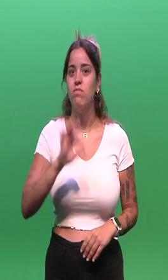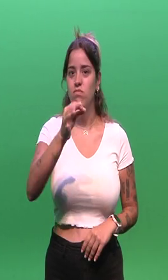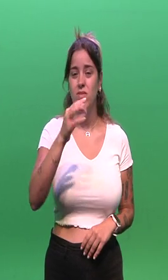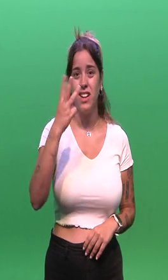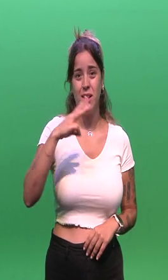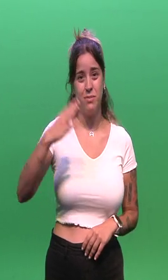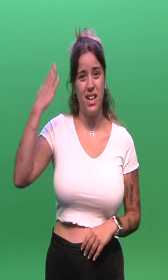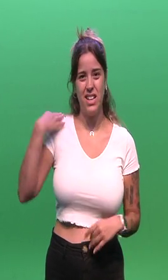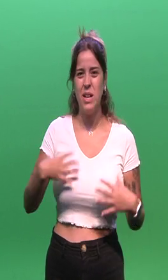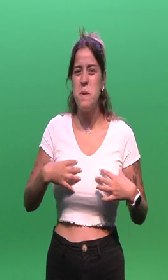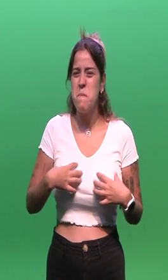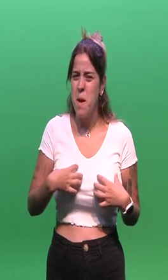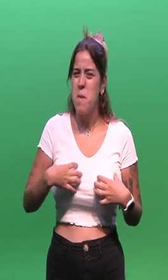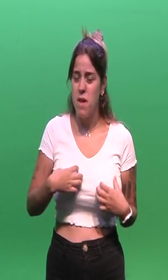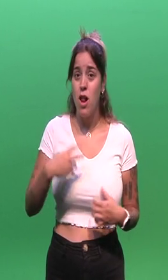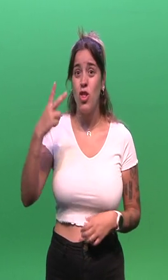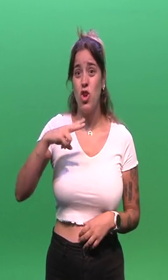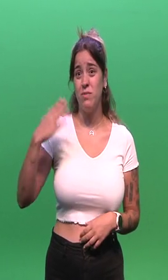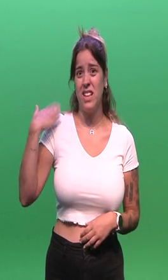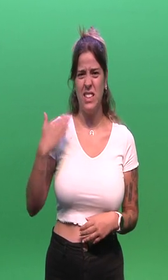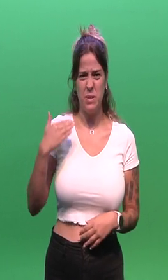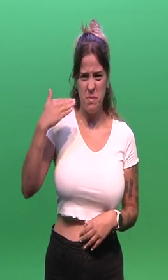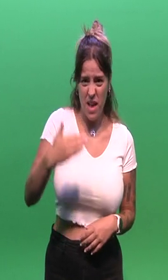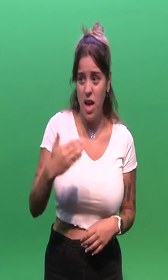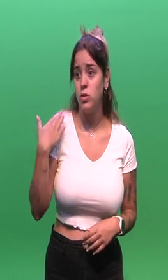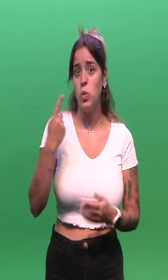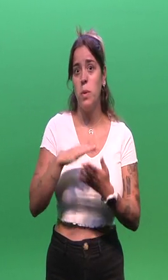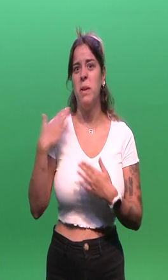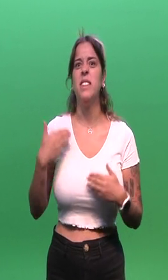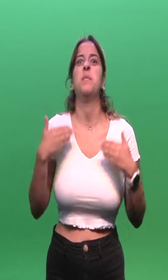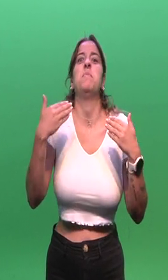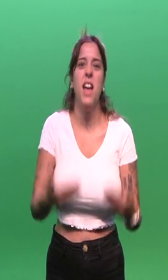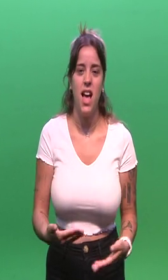Sí, fa tres mesos em van començar a fer mal els pulmons, fa dos mesos em feien més mal, i fa un mes, encara més!